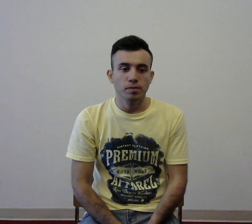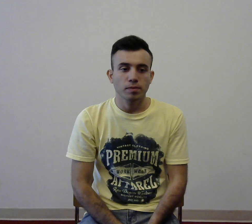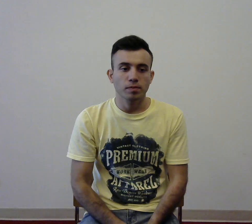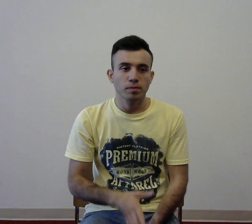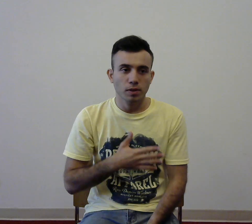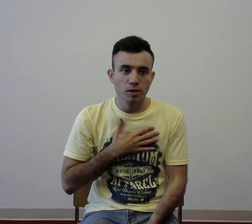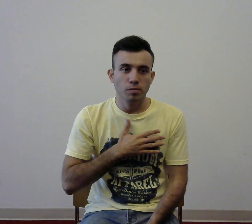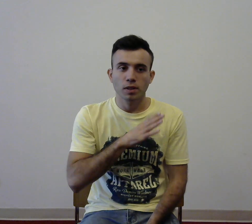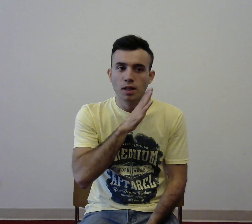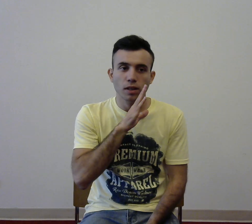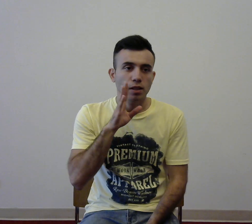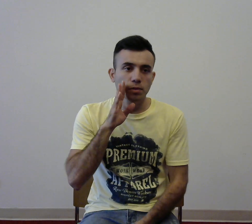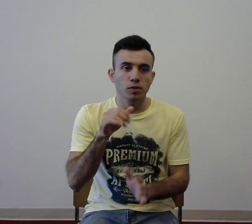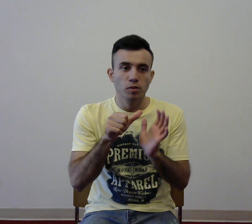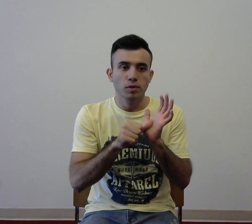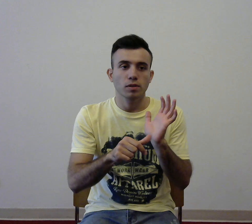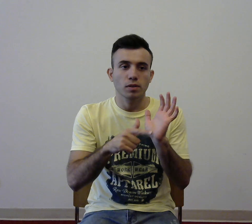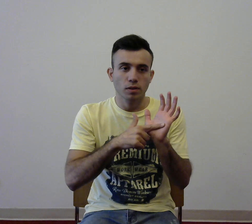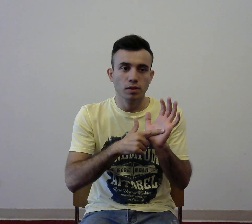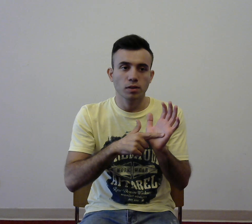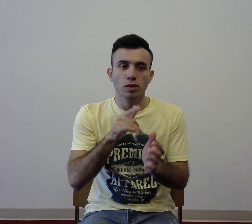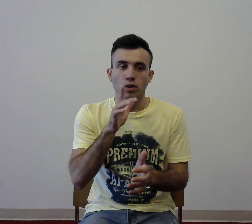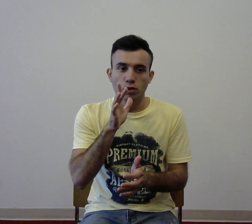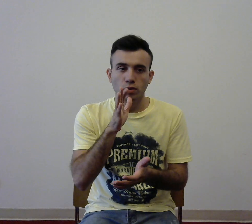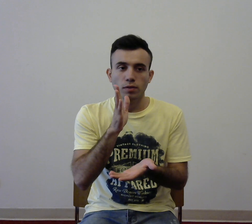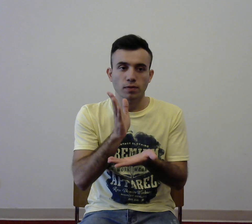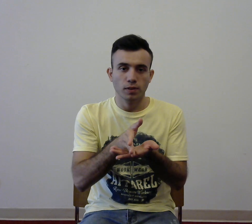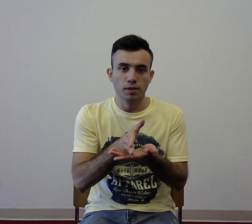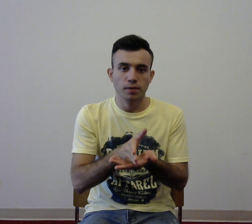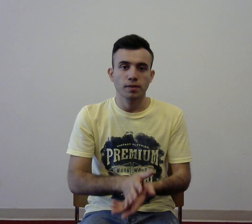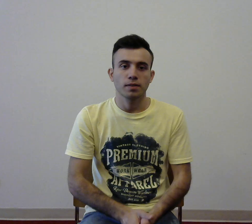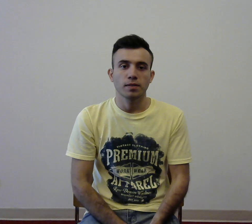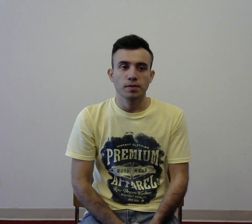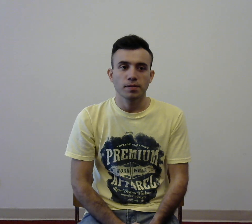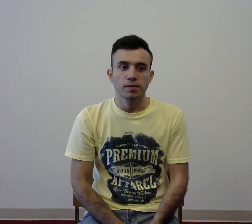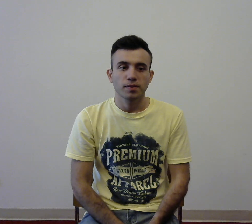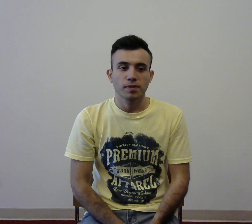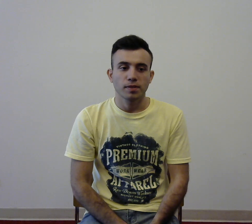Mənim anamın 67 yaşı var